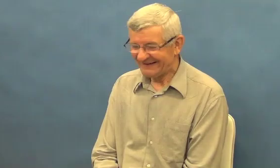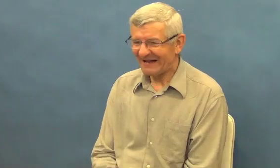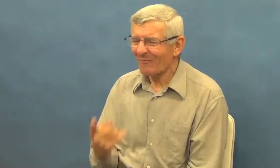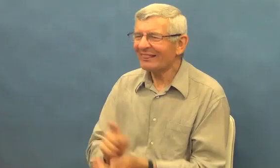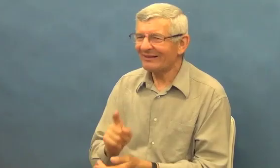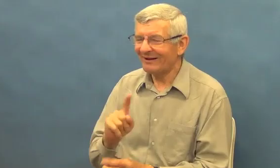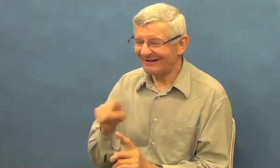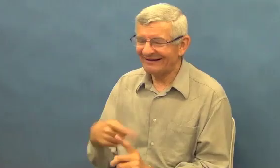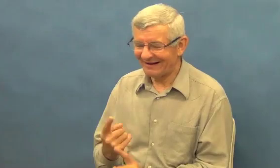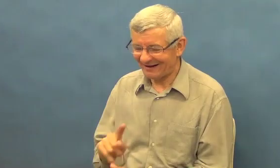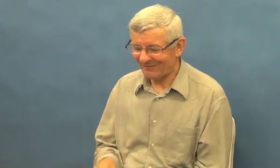To znaczy - udało się wskazówce od zegara.